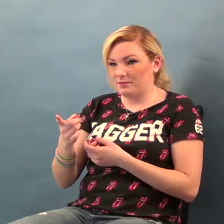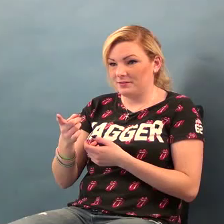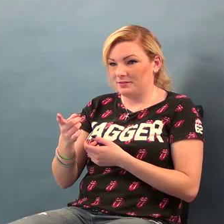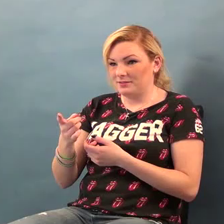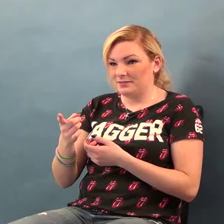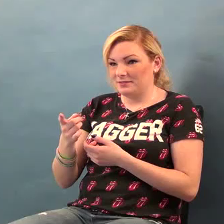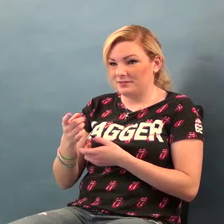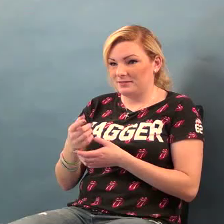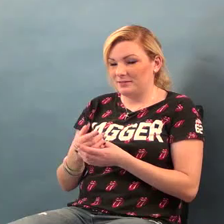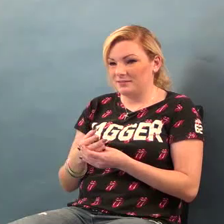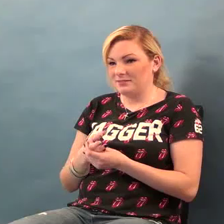Kiedy?